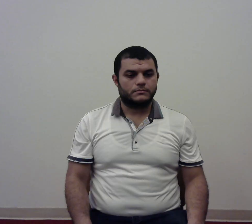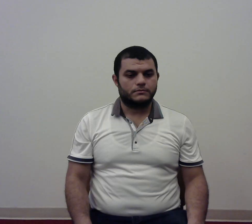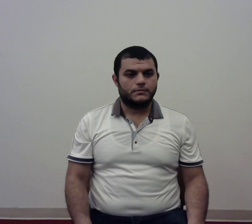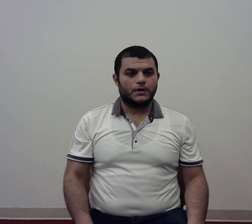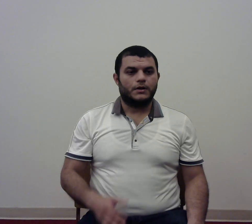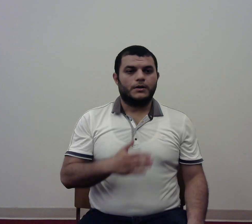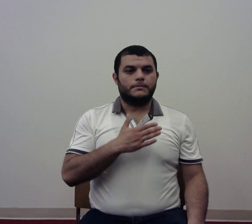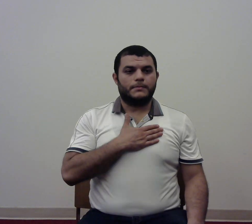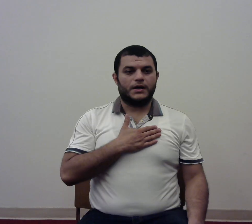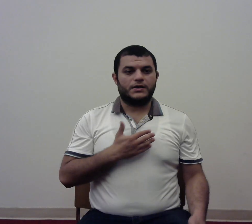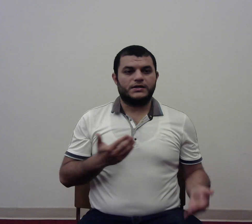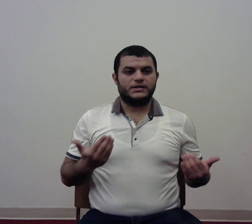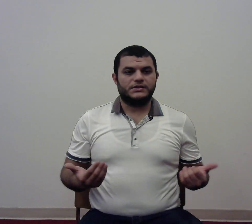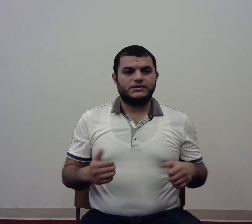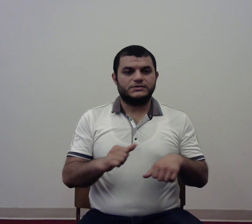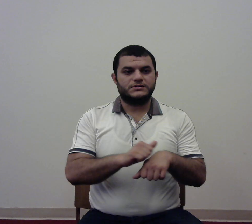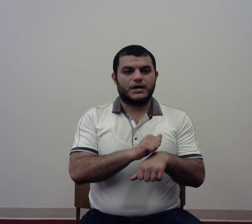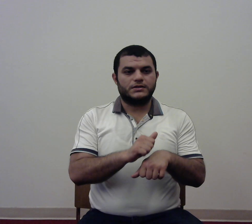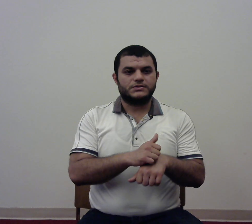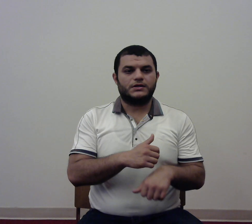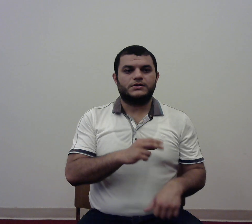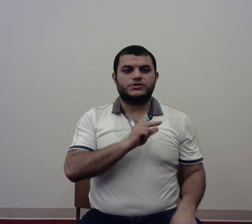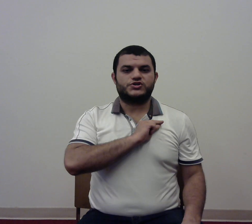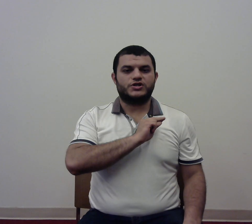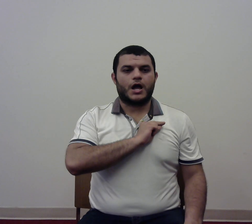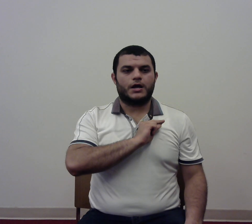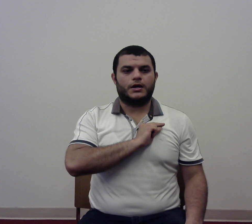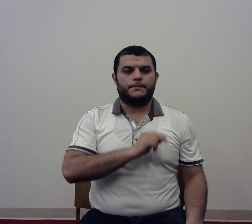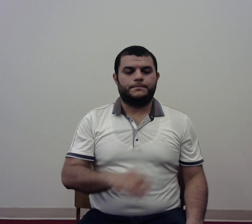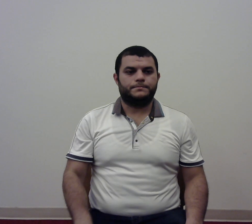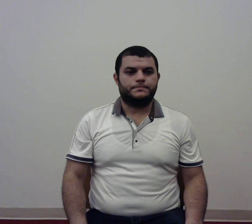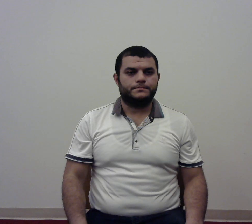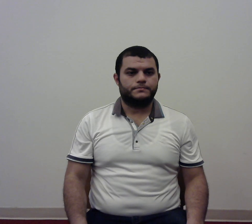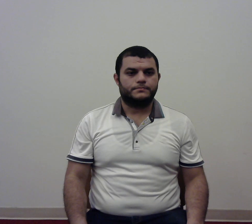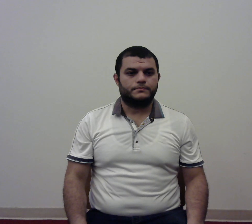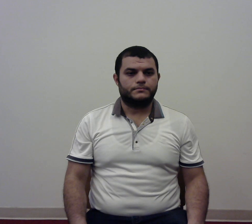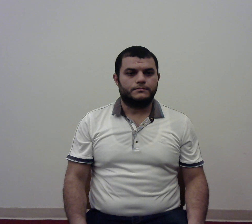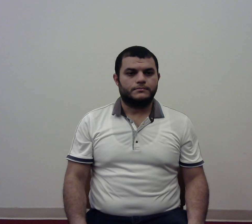Mən indi zərgər işləyirəm